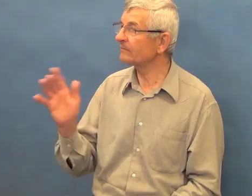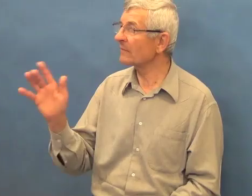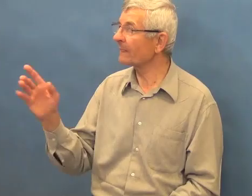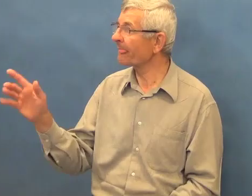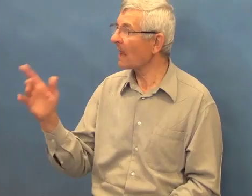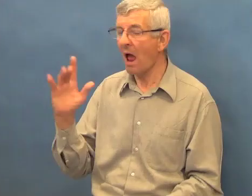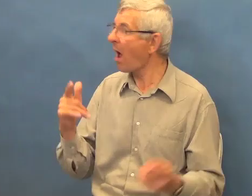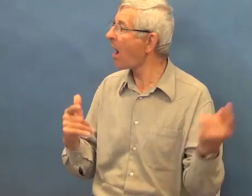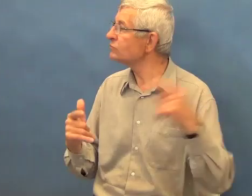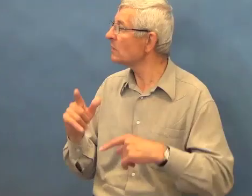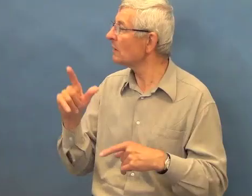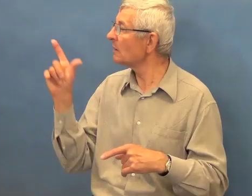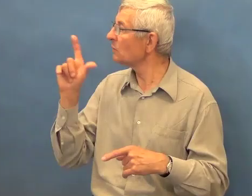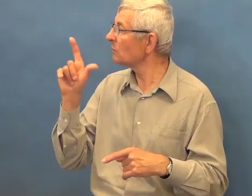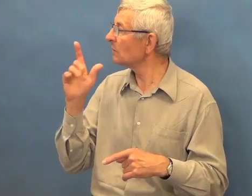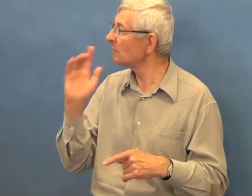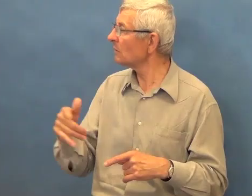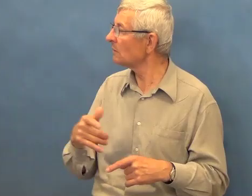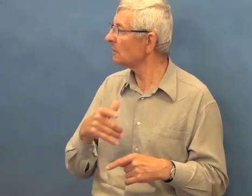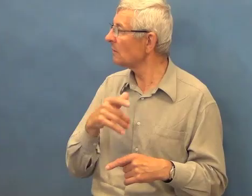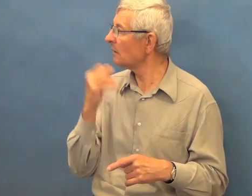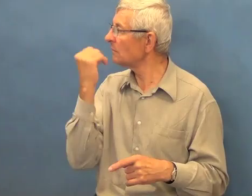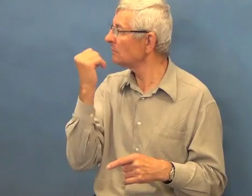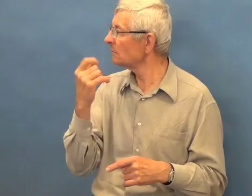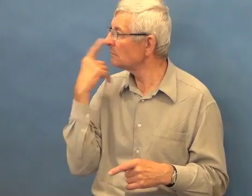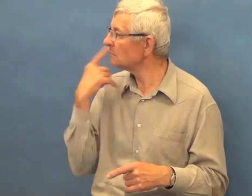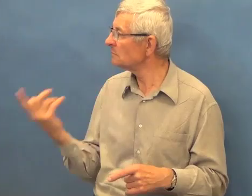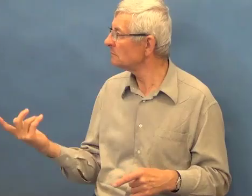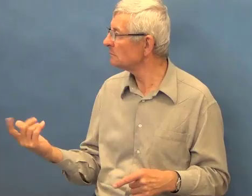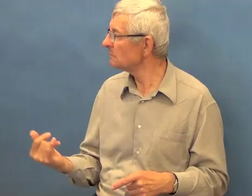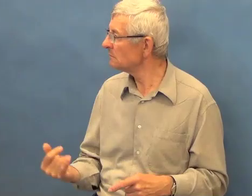Ktoś o drugiej przyjdzie i będzie walić w drzwi, a ty nie usłyszysz, więc jak?